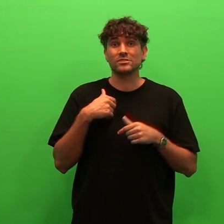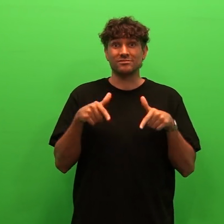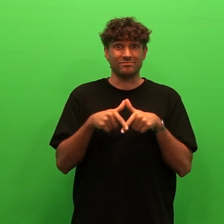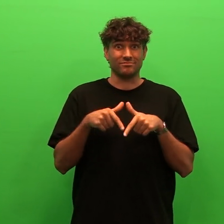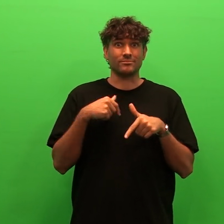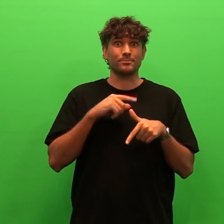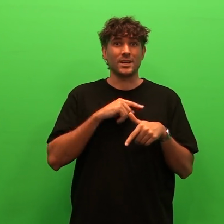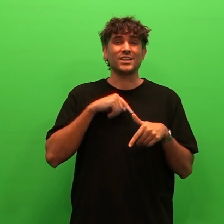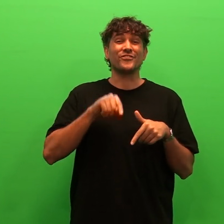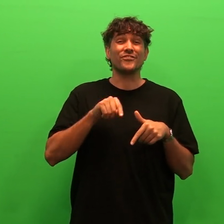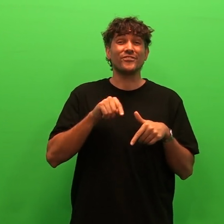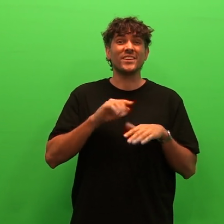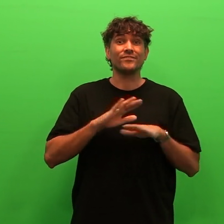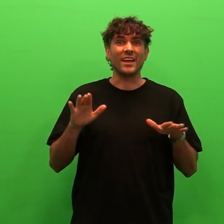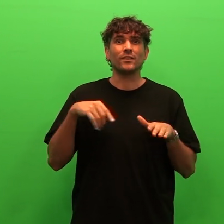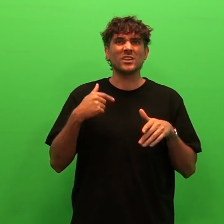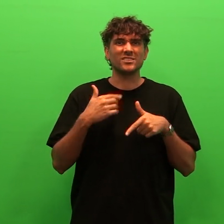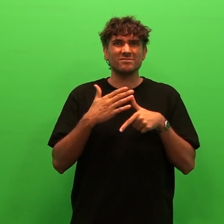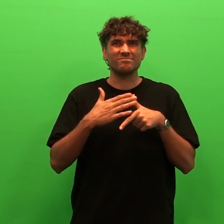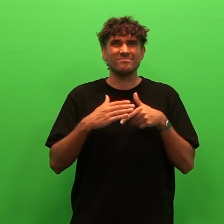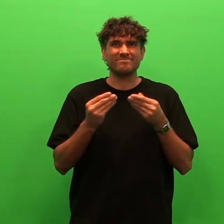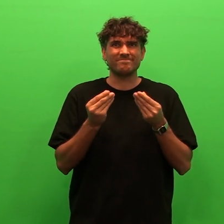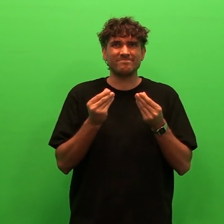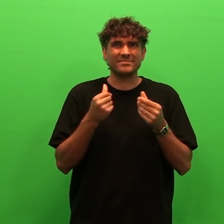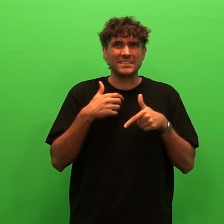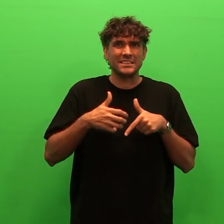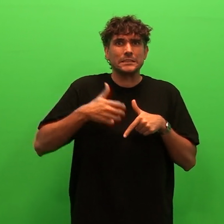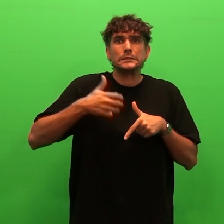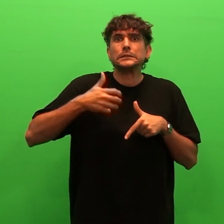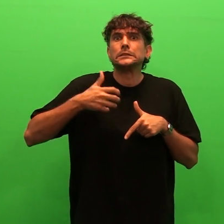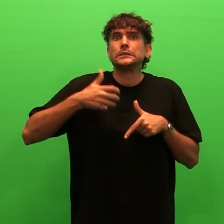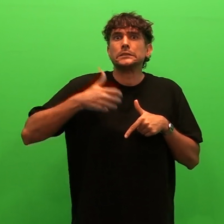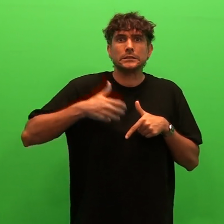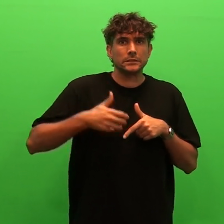Quan acabo d'orinar tinc una sensació de picor a la vagina.